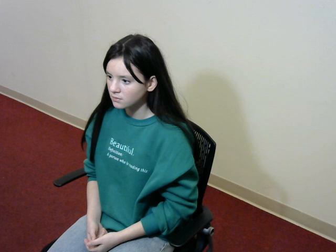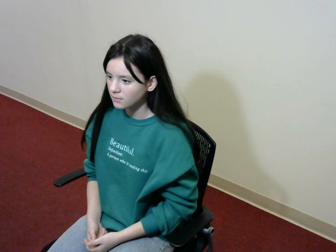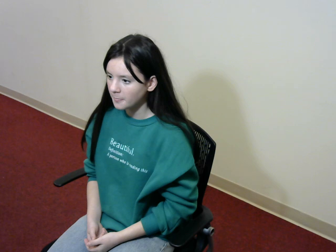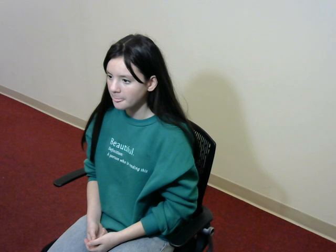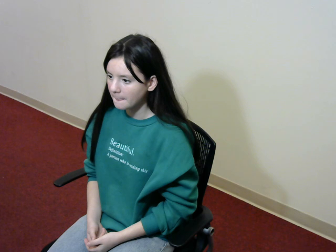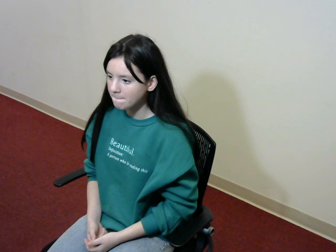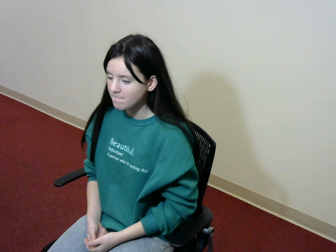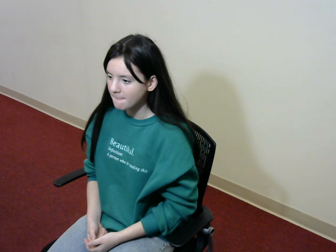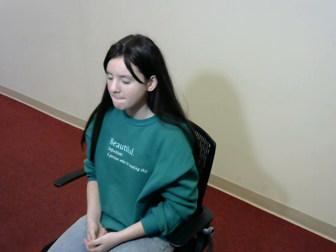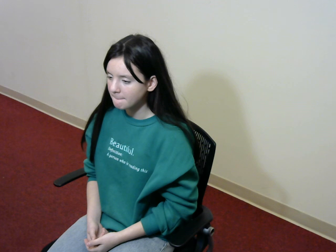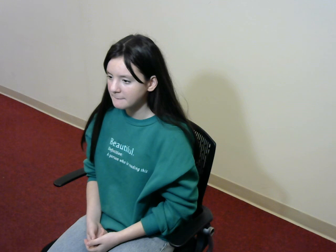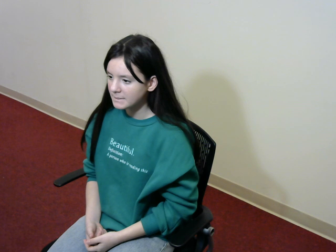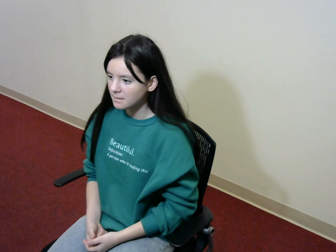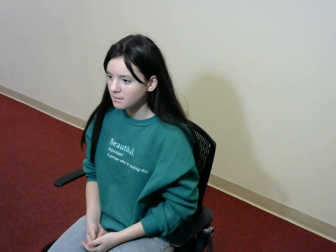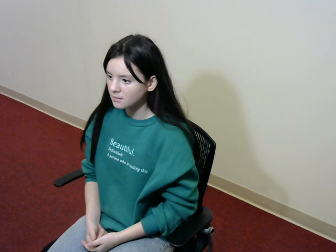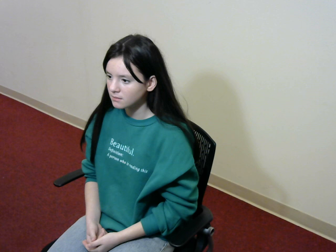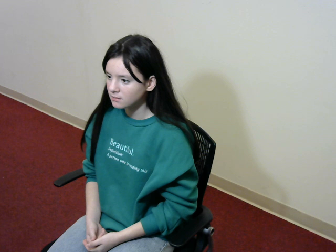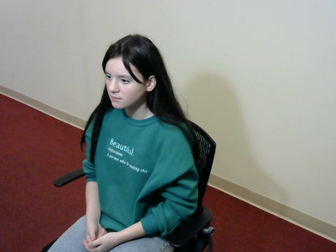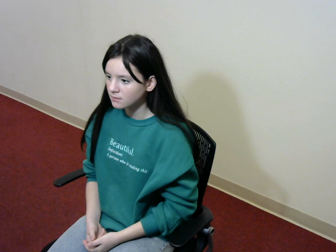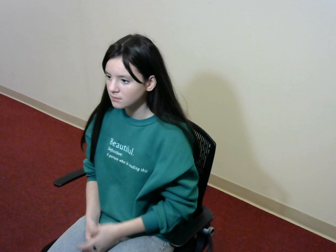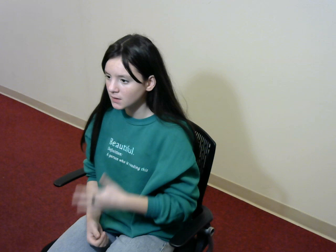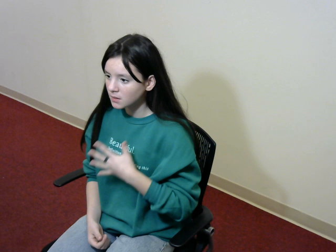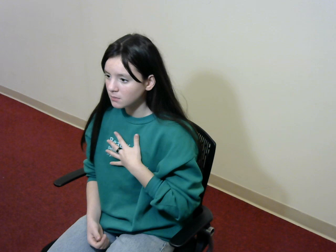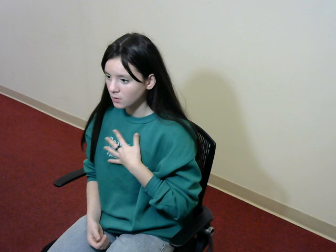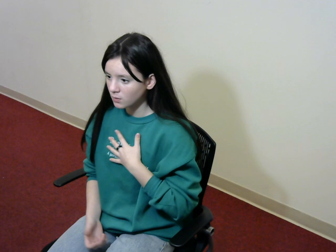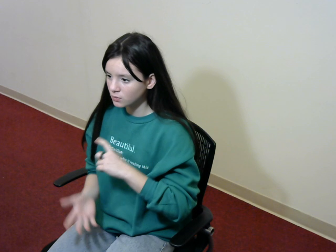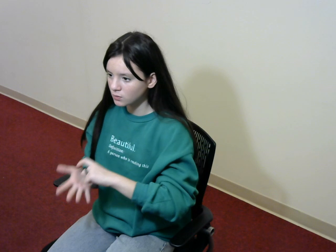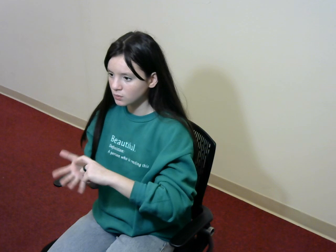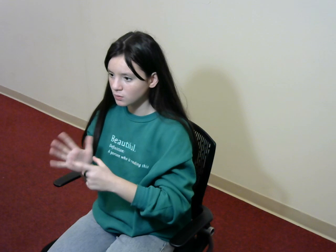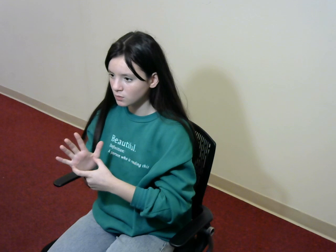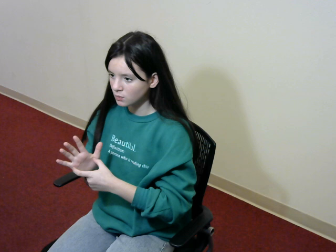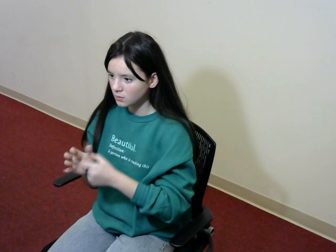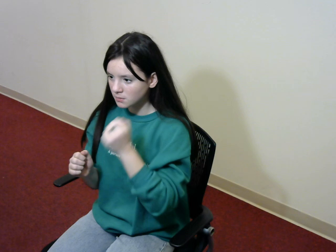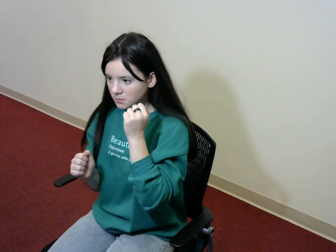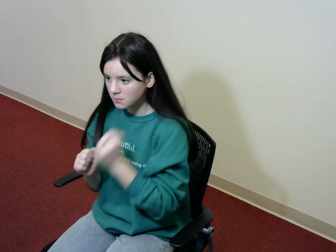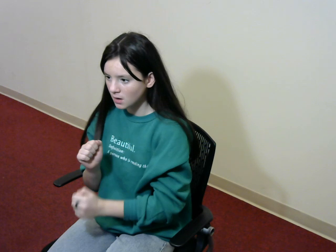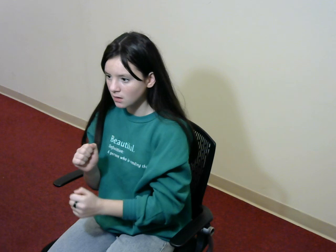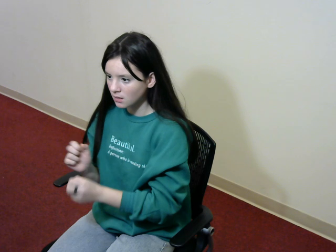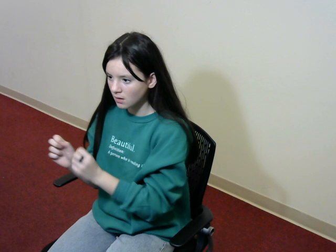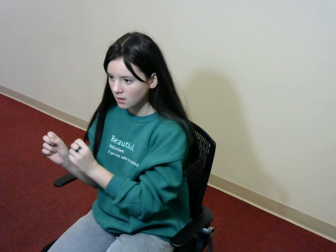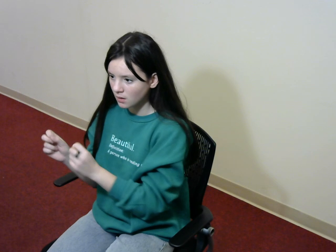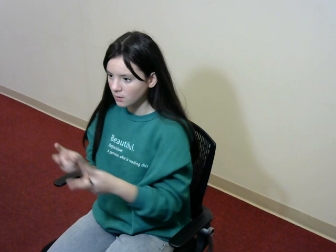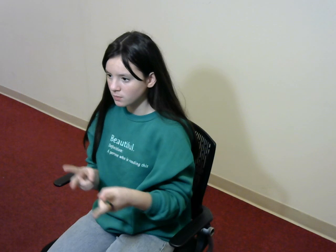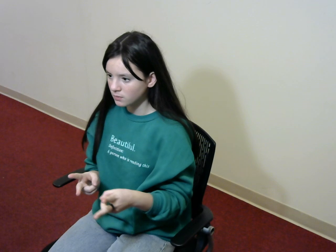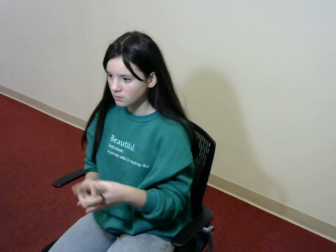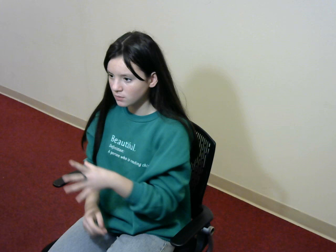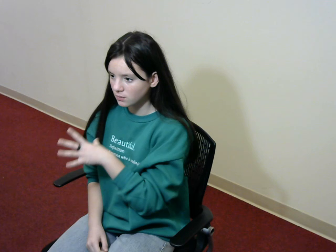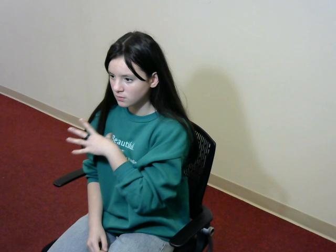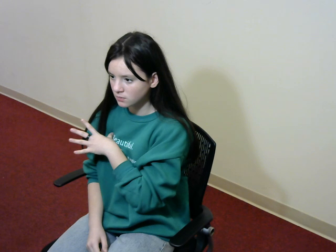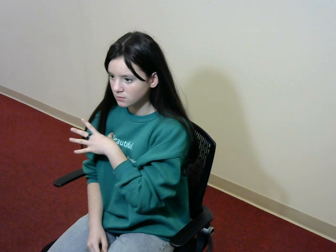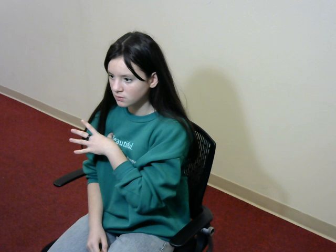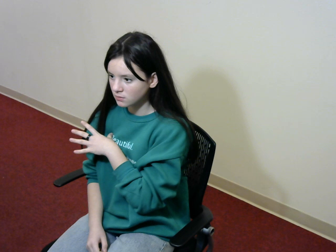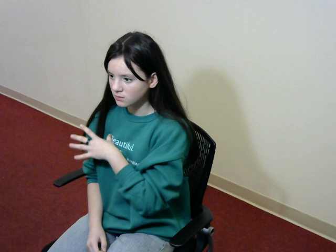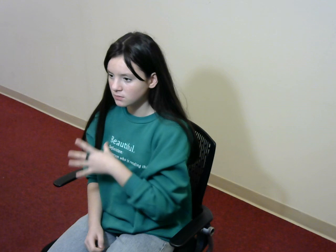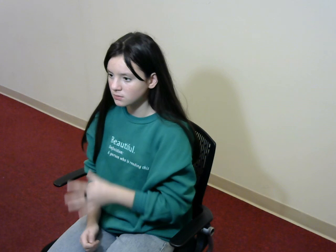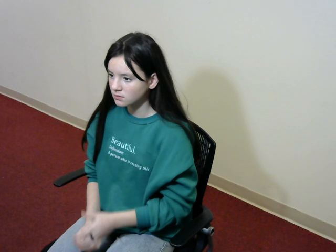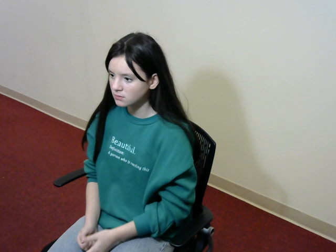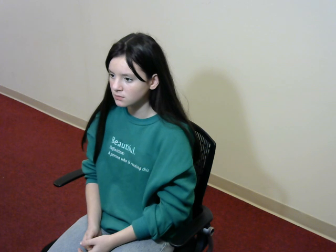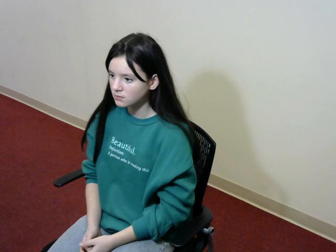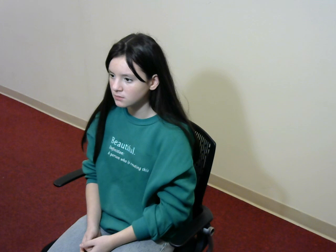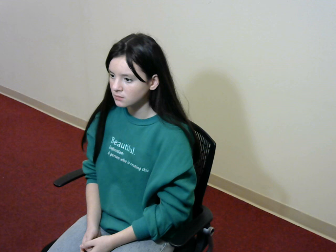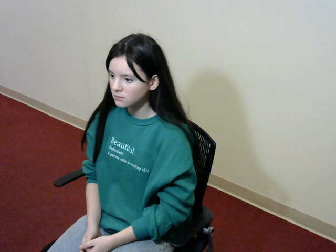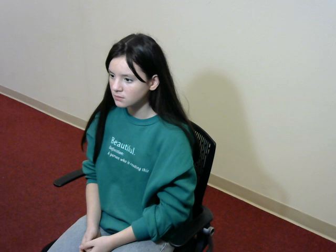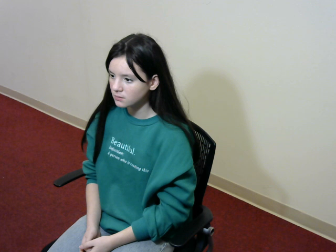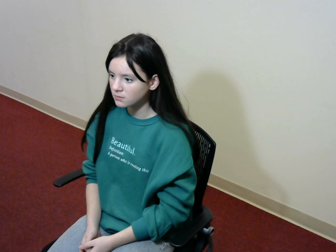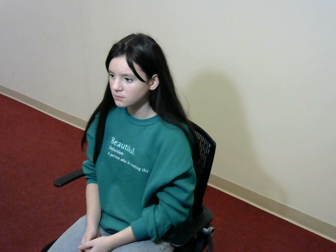Mənim otağım həmişə səliqəli olur